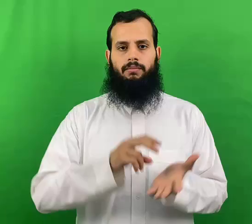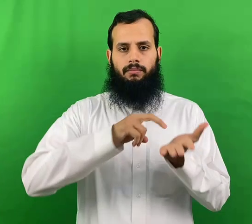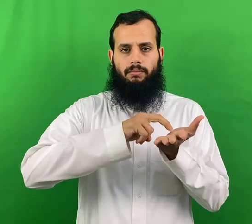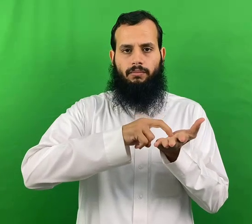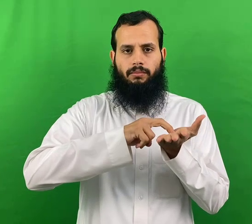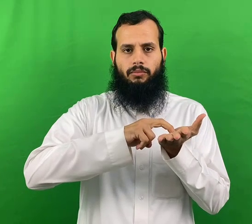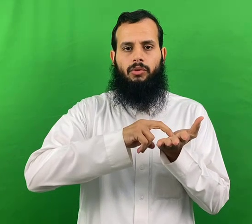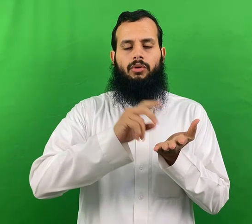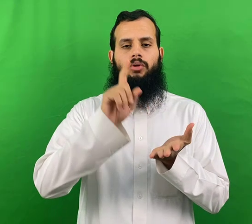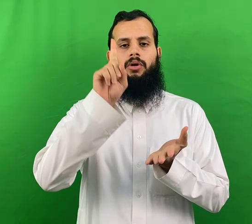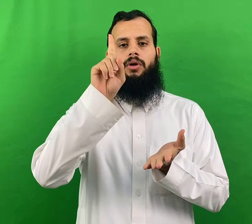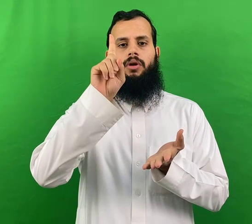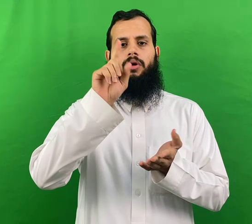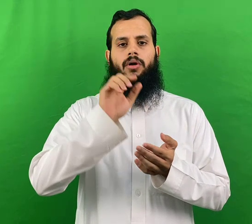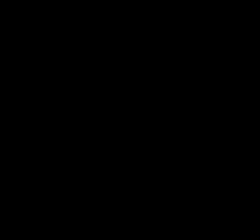اتقوا الله